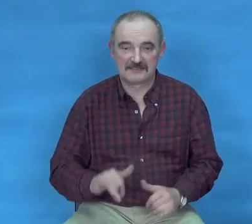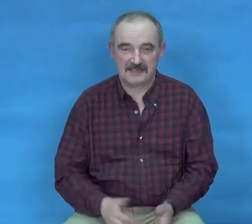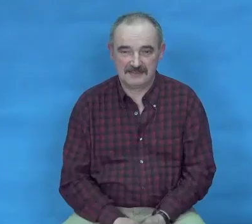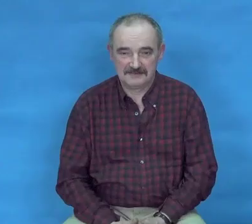Jak to?